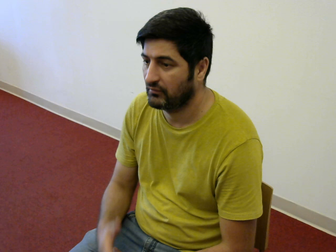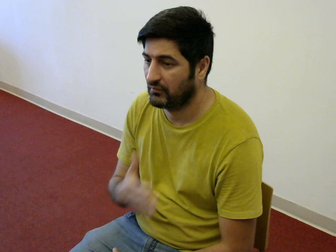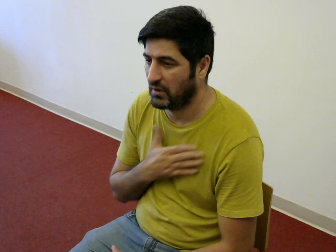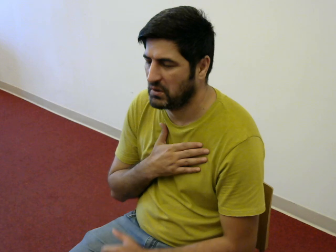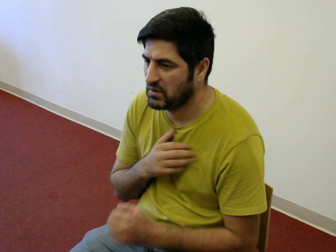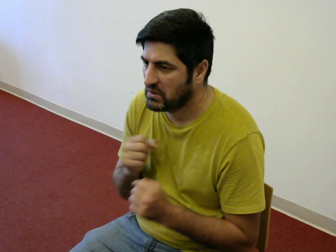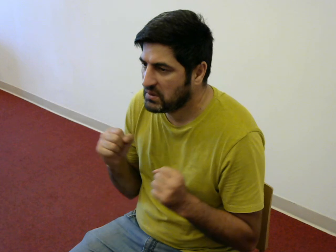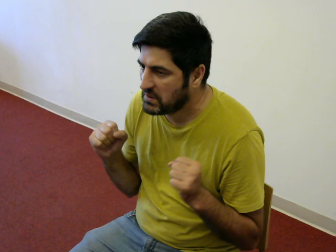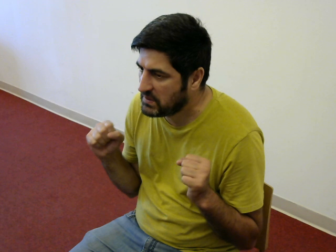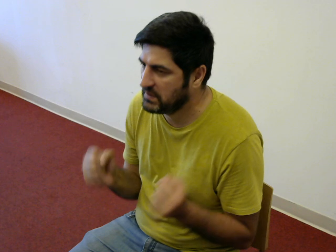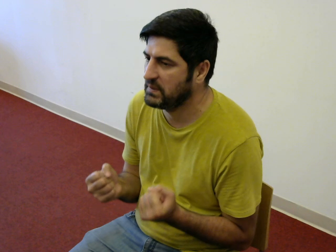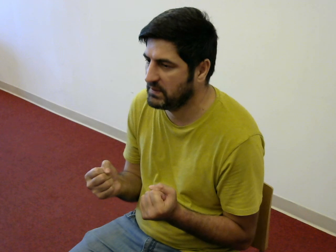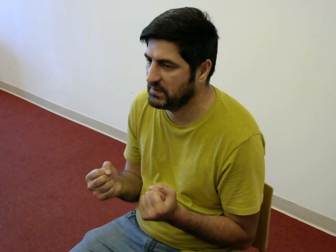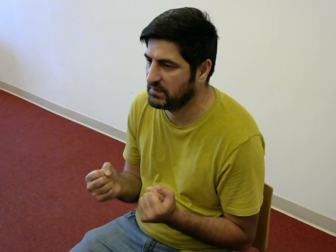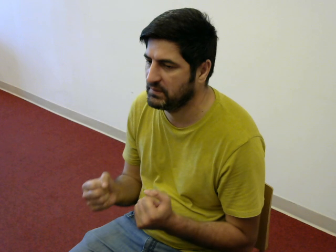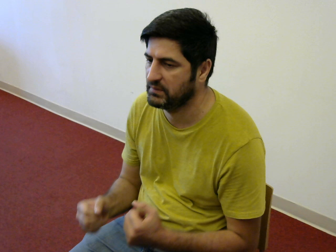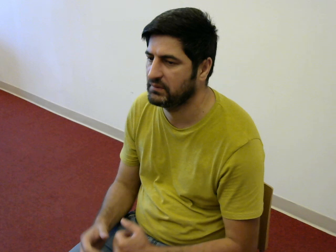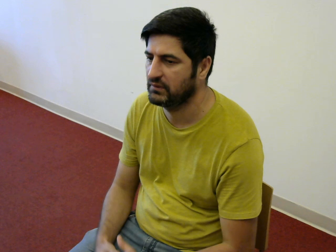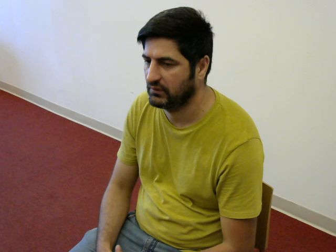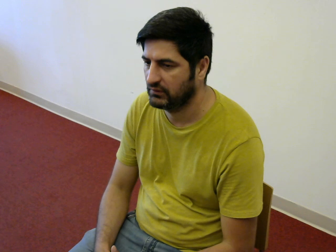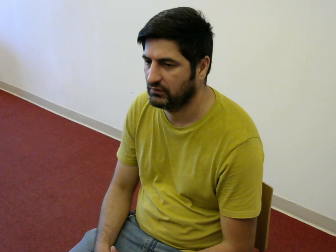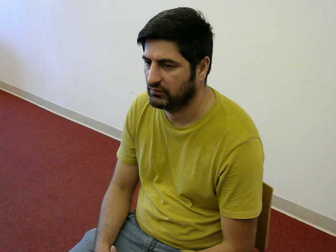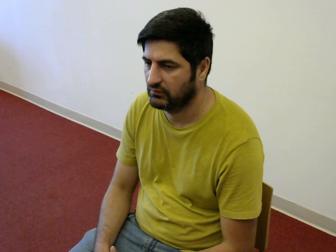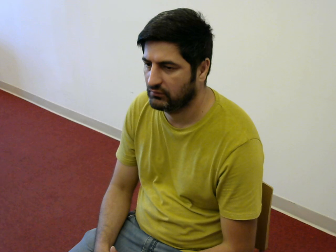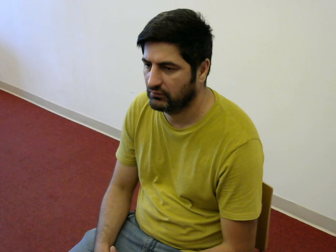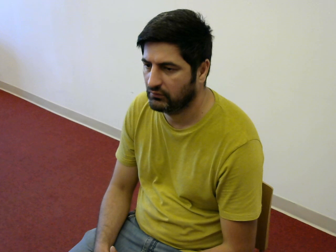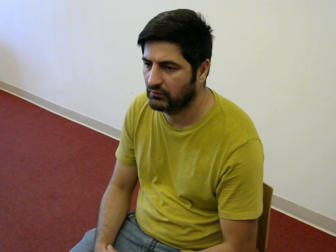Mənə soyuqdur